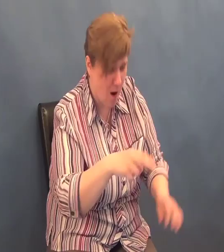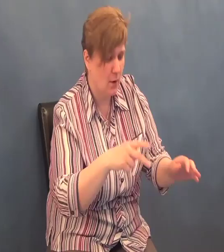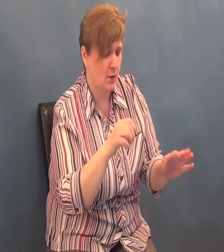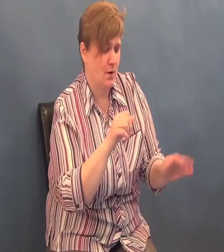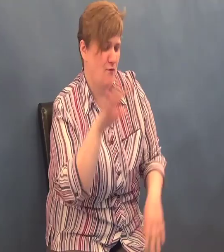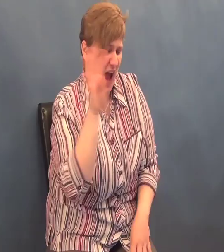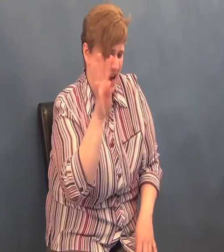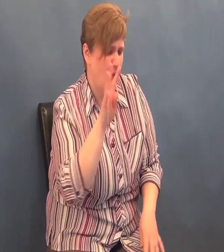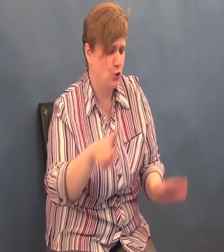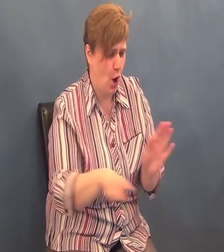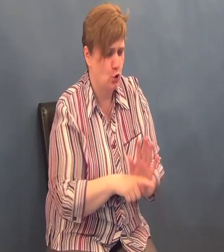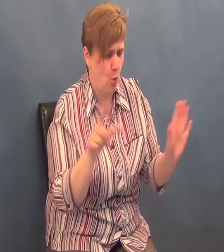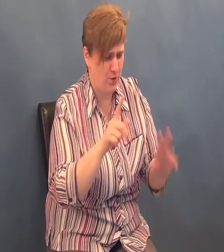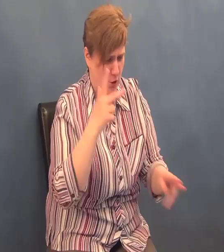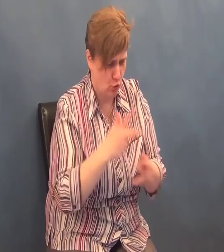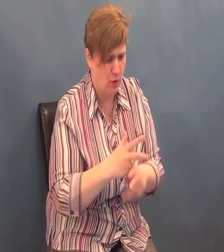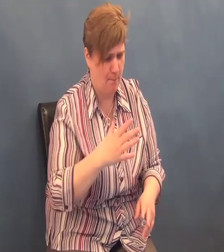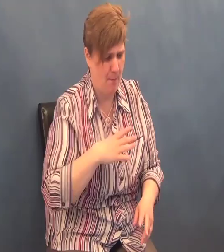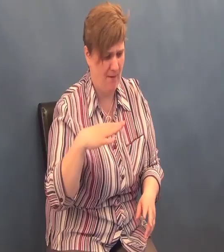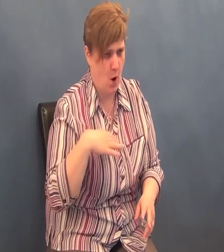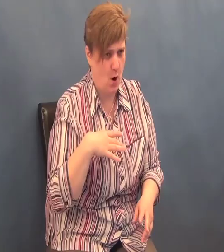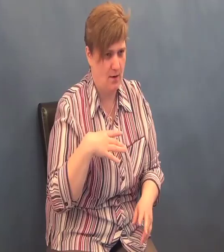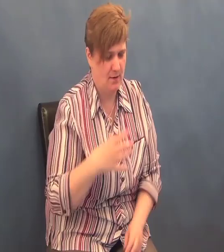Od czwartej do siódmej trzydzieści mam wolne.